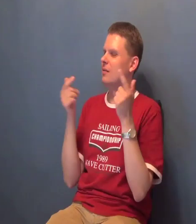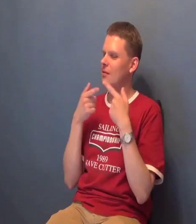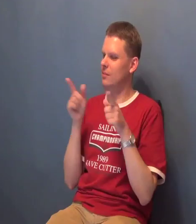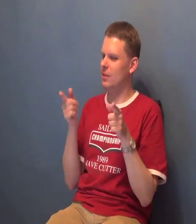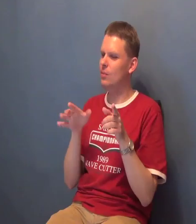To nie pasuje.